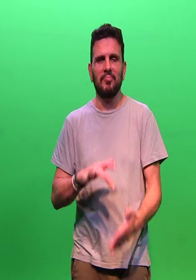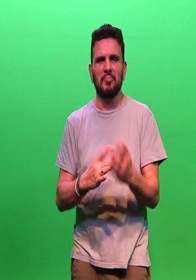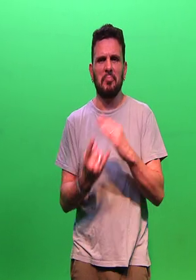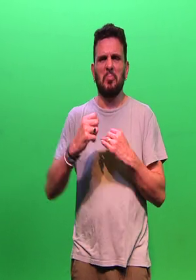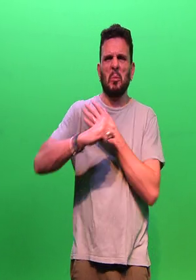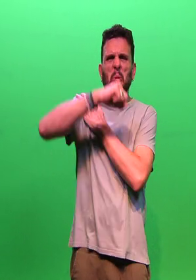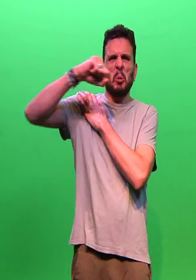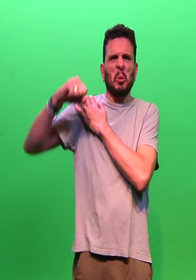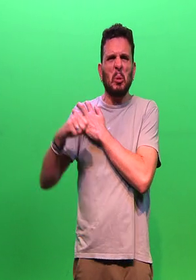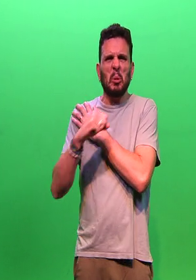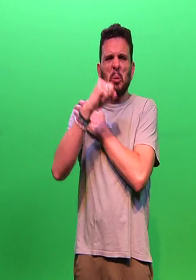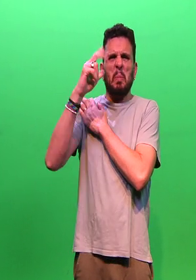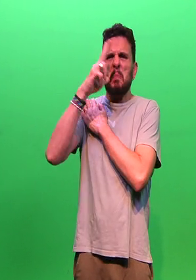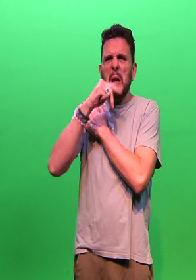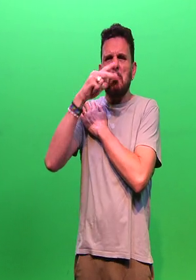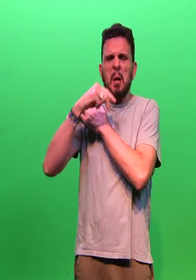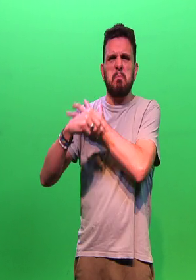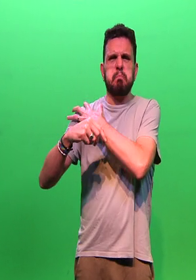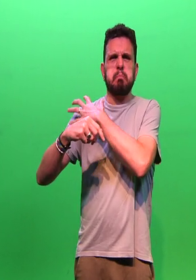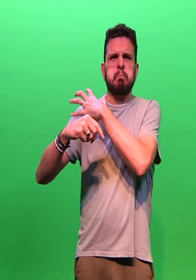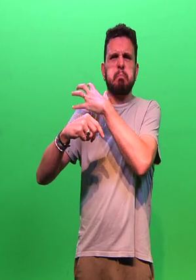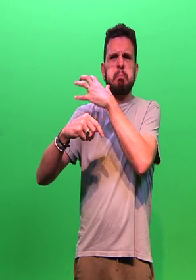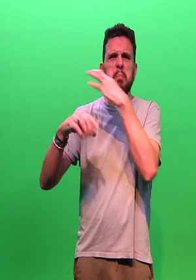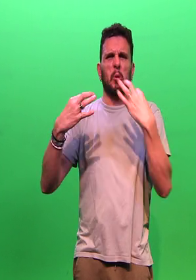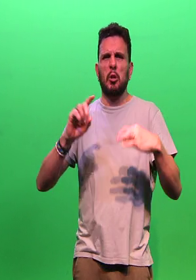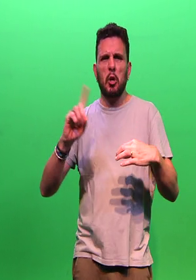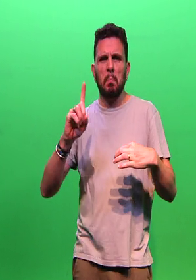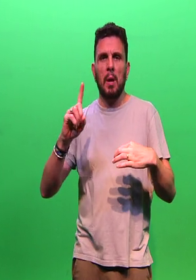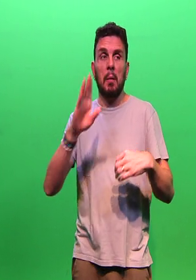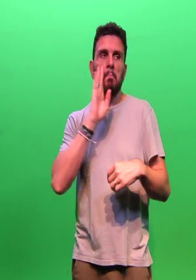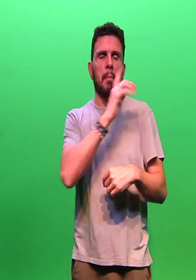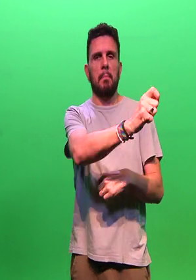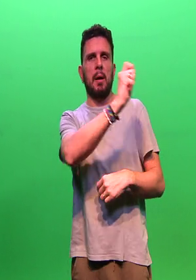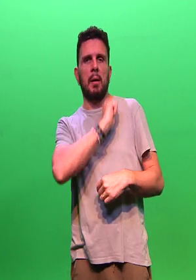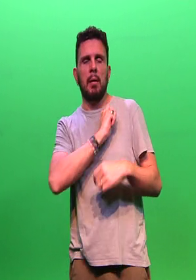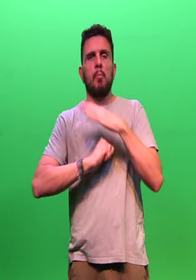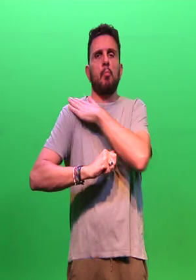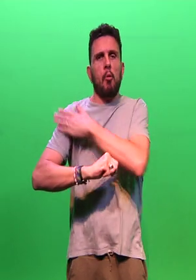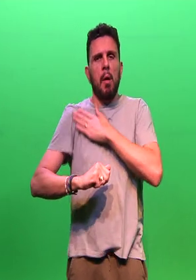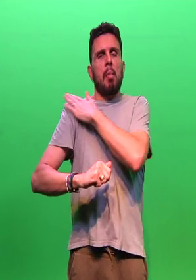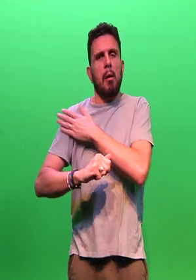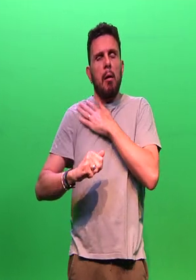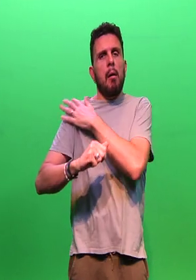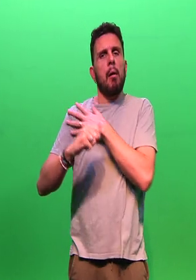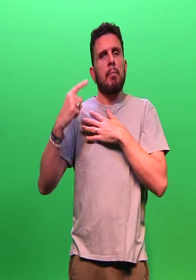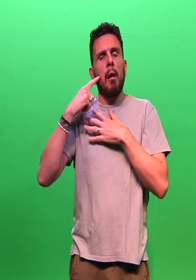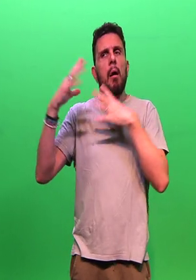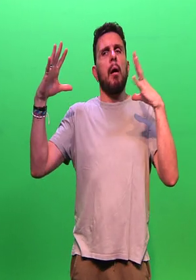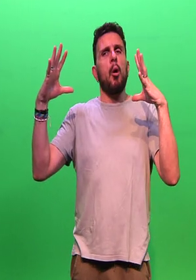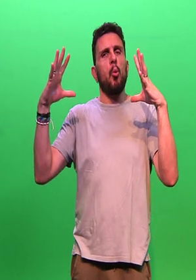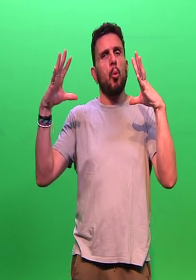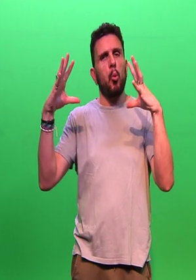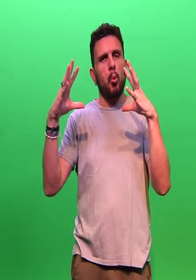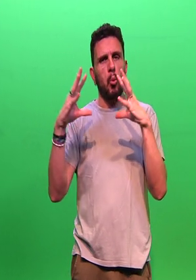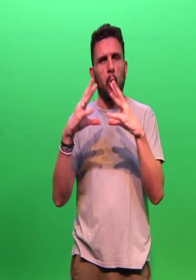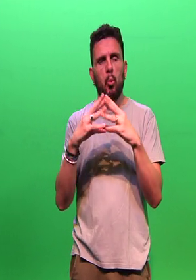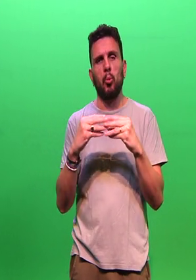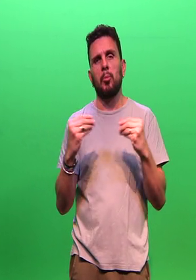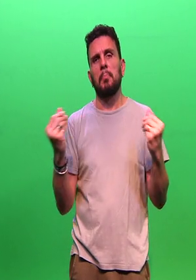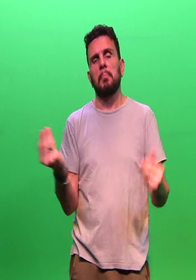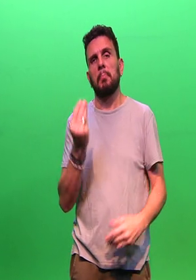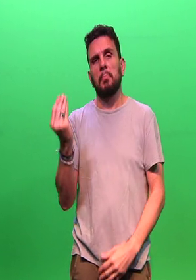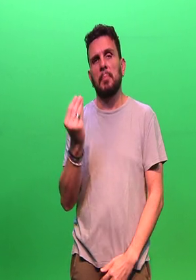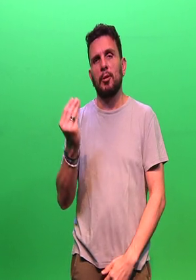Em va aparèixer un dolor a l'espatlla quan la movia, se'm va inflar, no era normal. La meva mare em va donar una pomada i es veu que s'ha desinflamat i que estic millor.